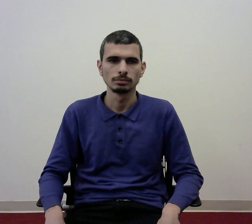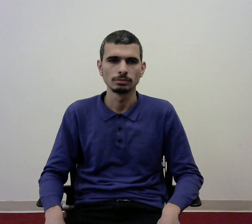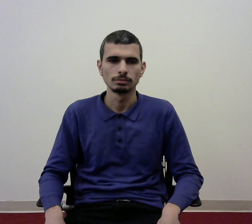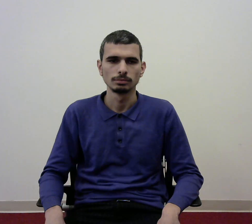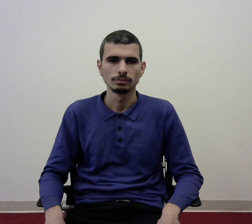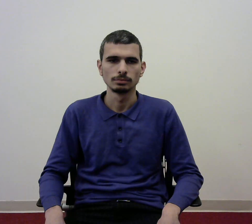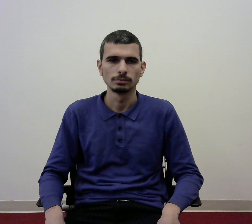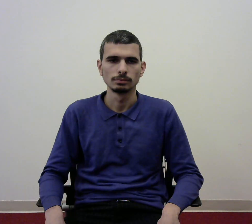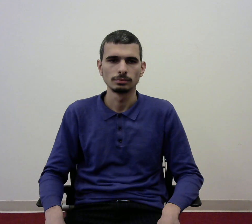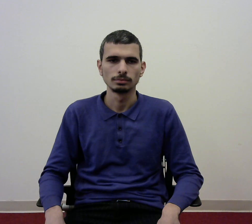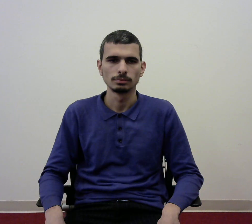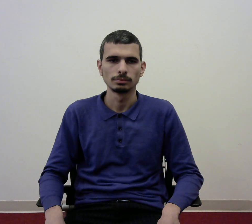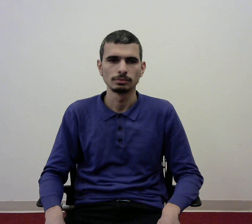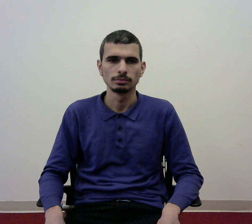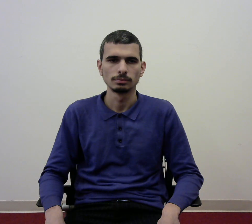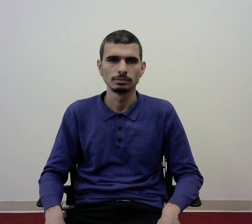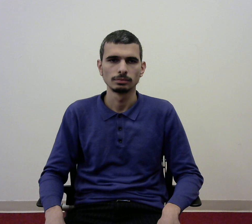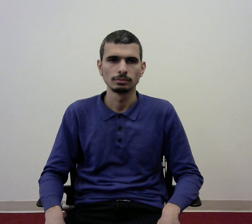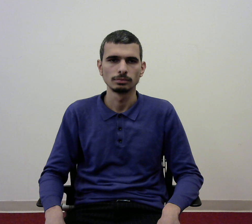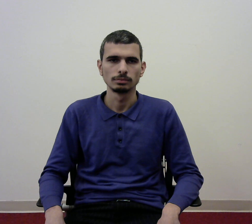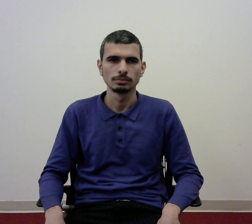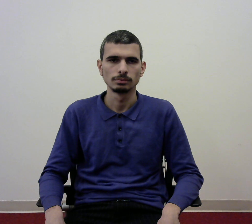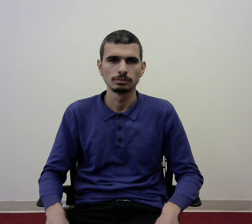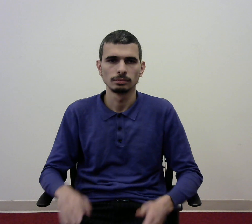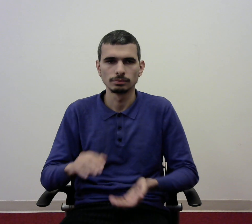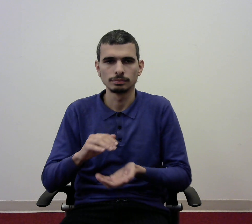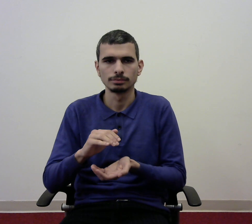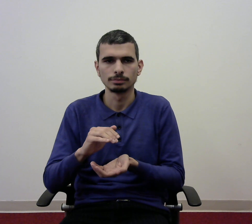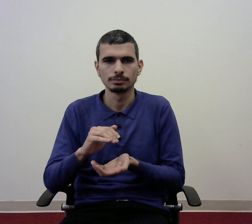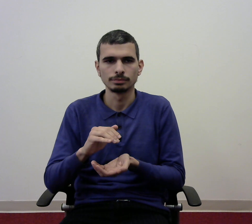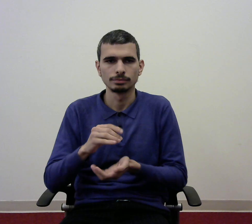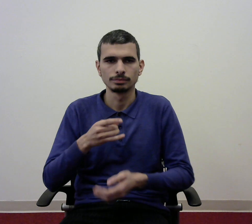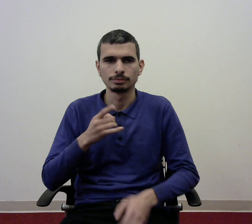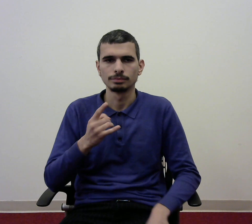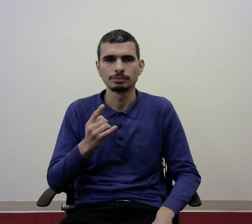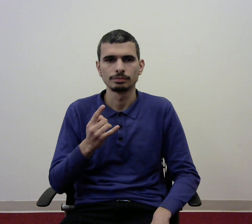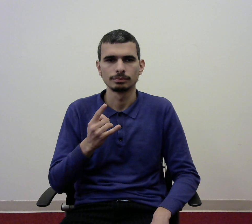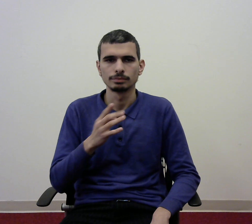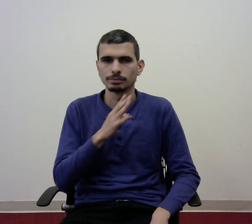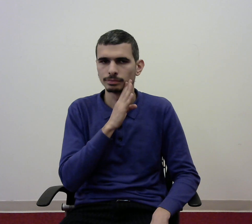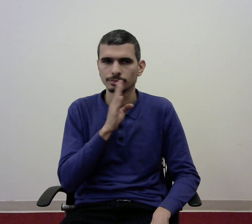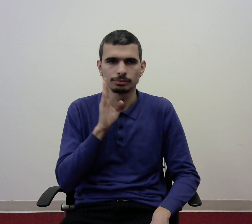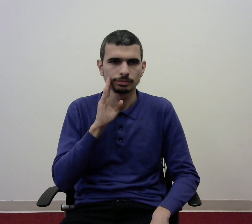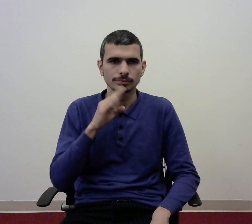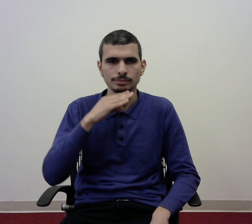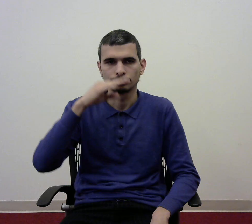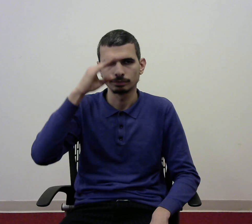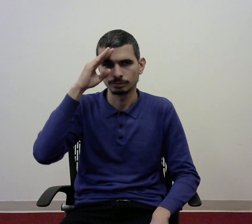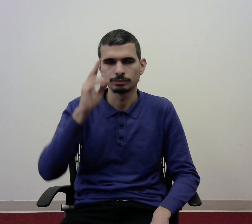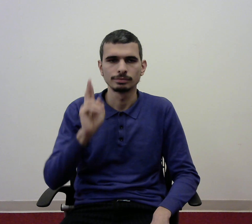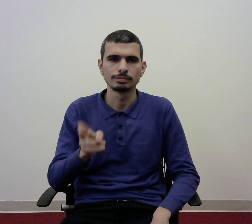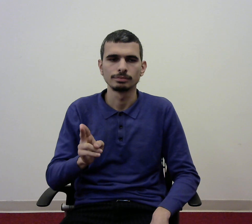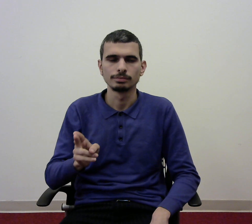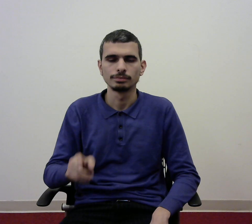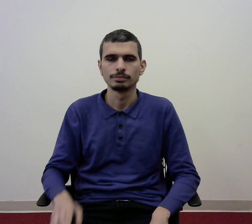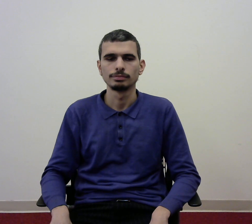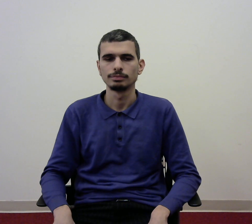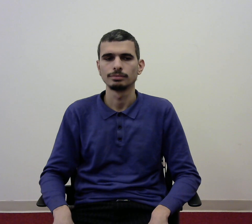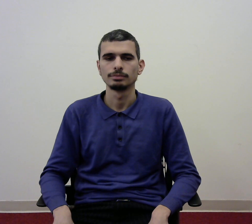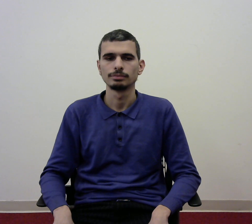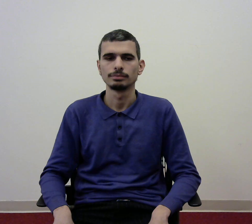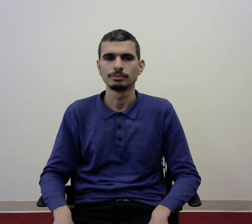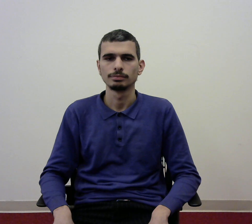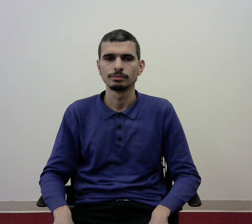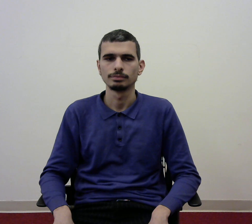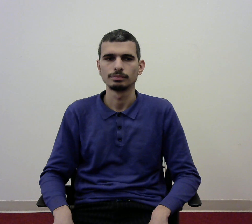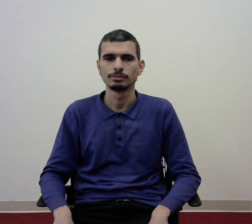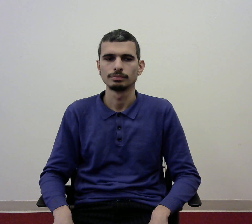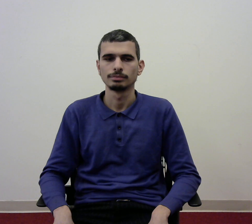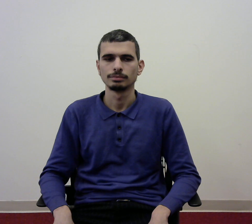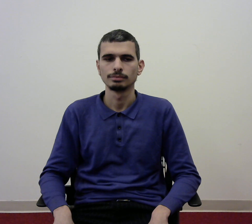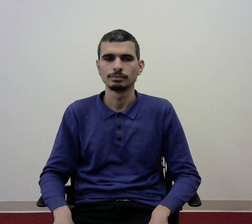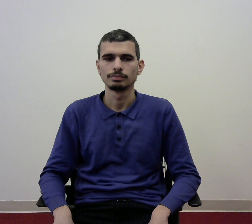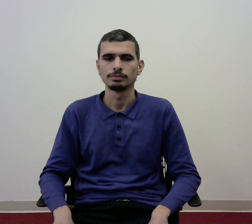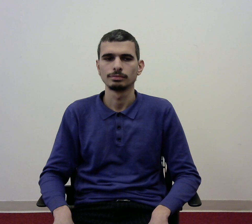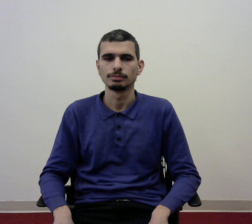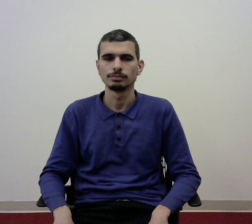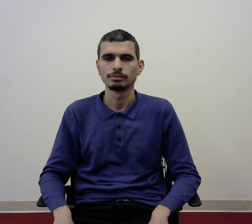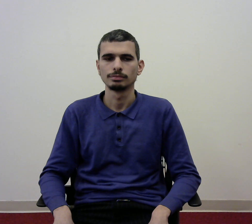Körpə uşağın valideyni kimdir?